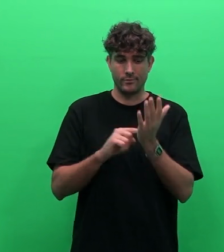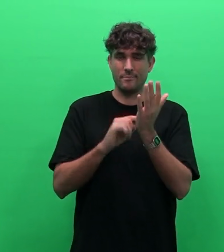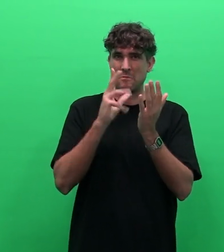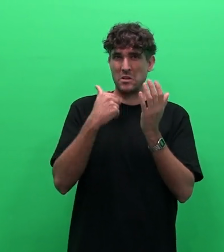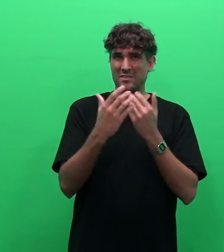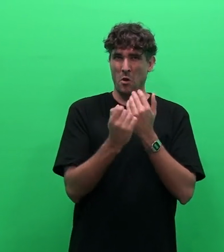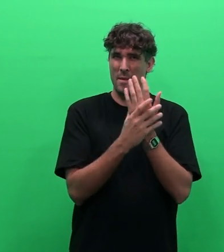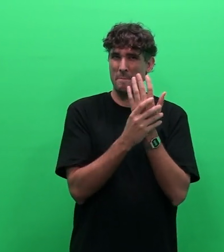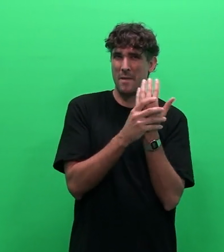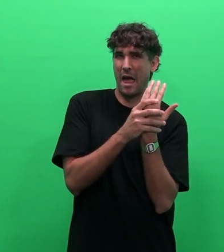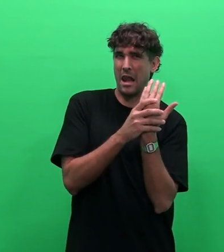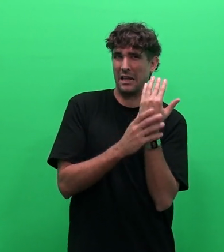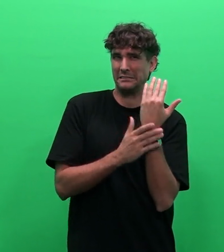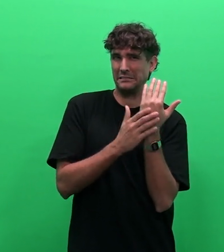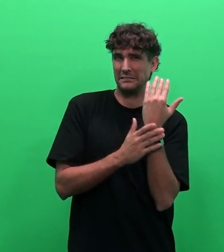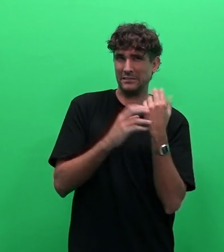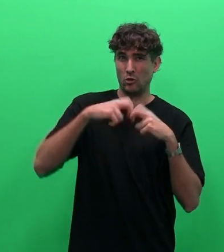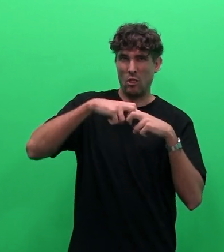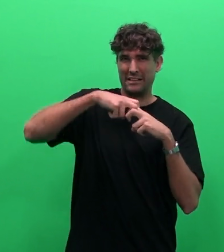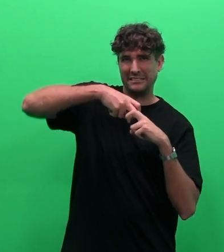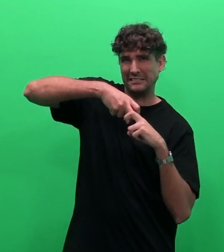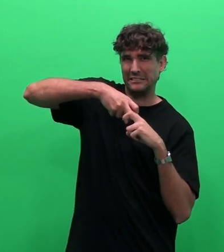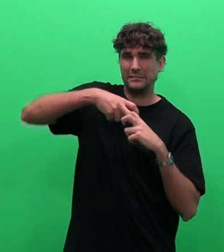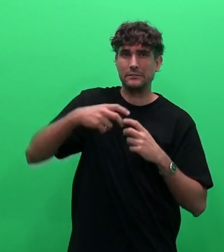Em fa mal la mà quan la moc, sento com si tingués algun os troçat.